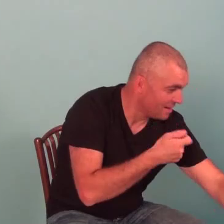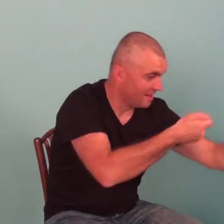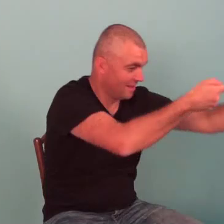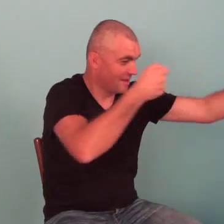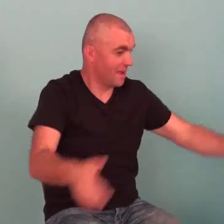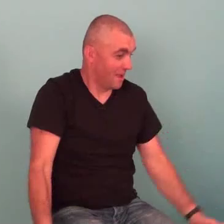Napina cięciwę łuku.